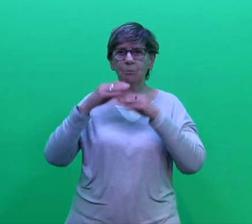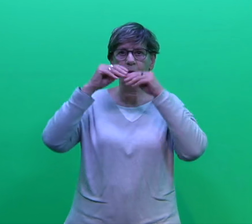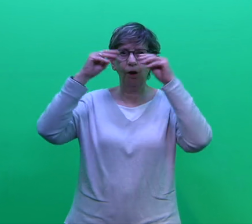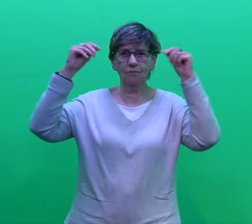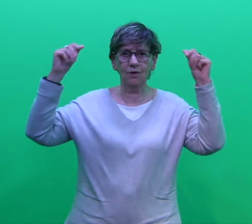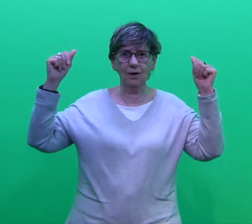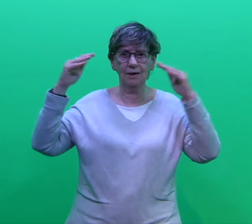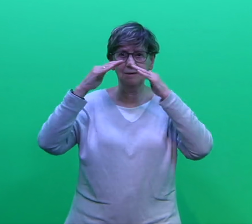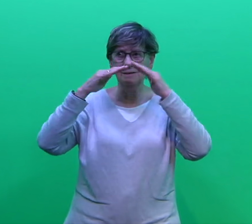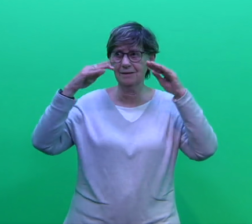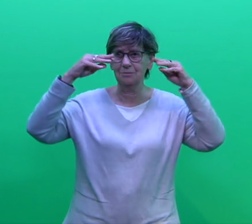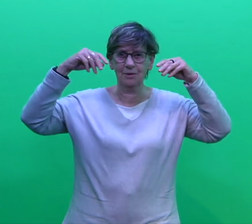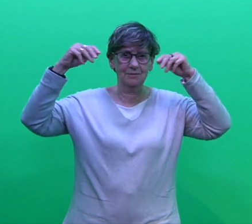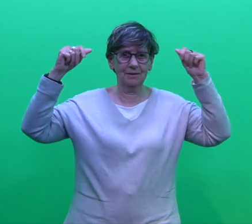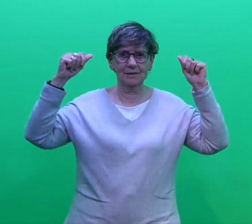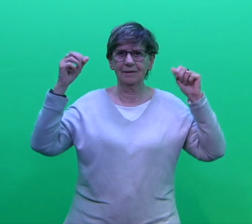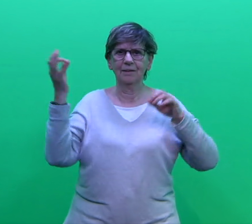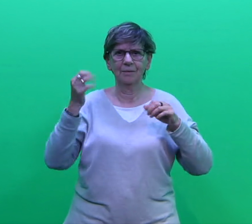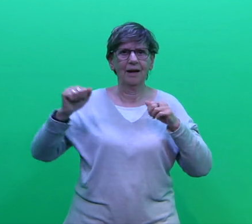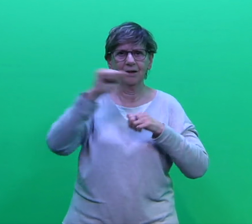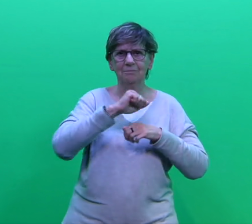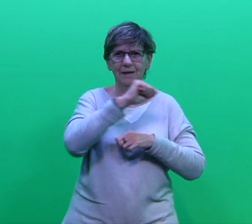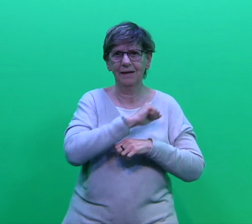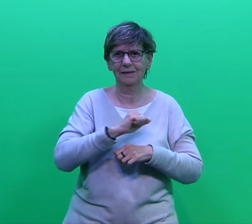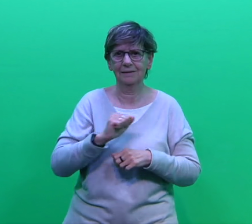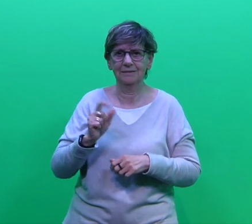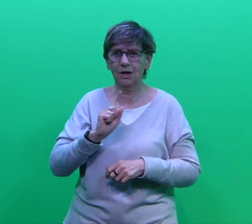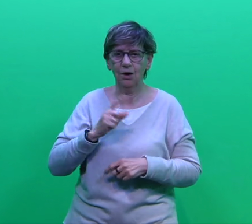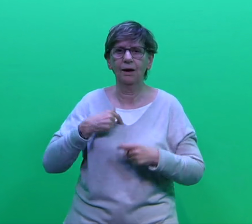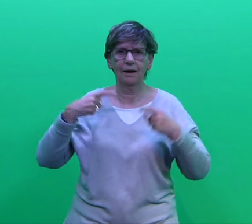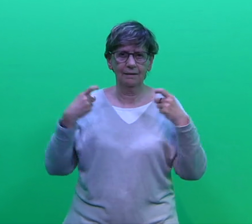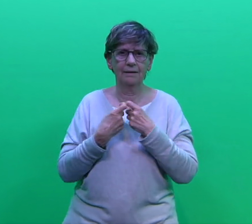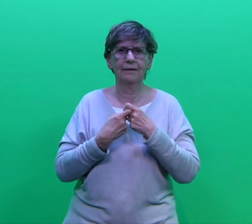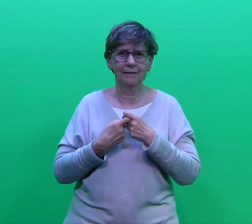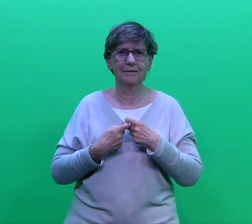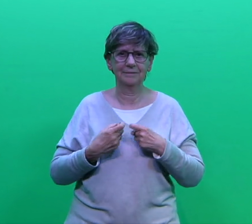He de netejar la pols que hi ha a casa, perquè sinó tinc al·lèrgia.